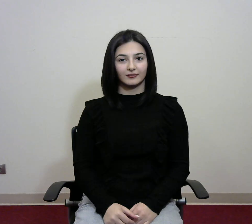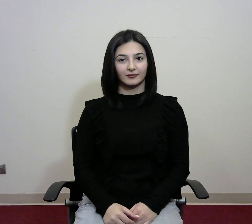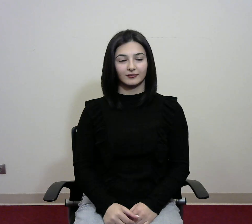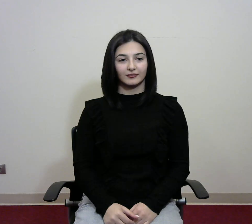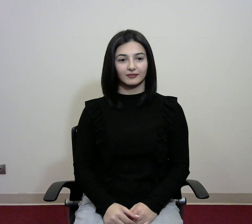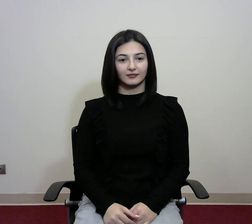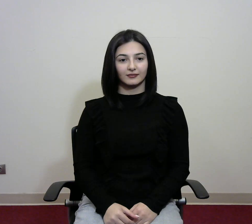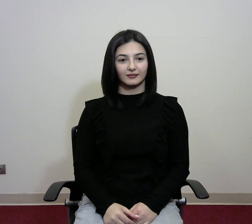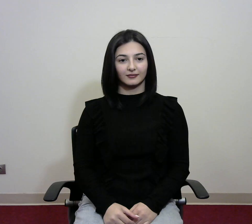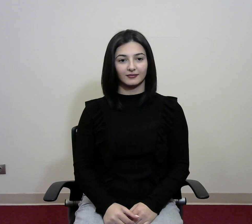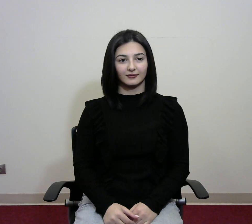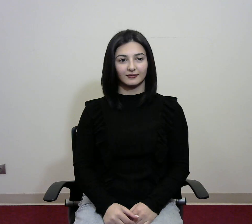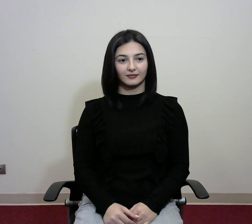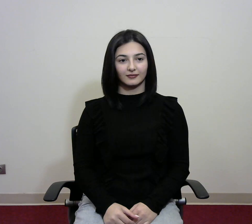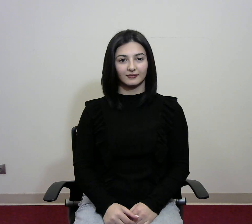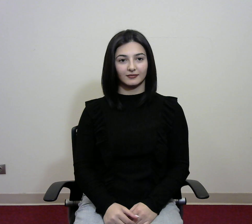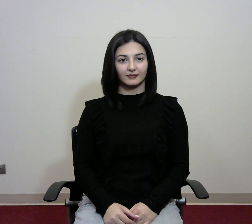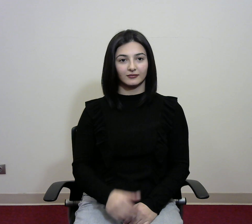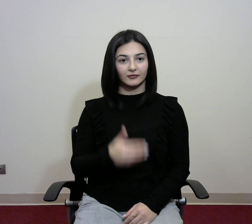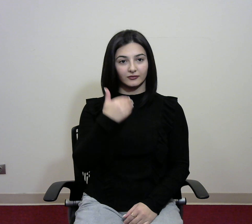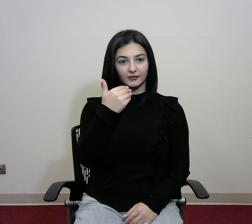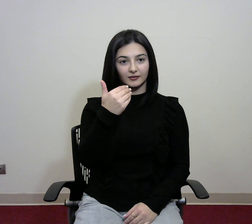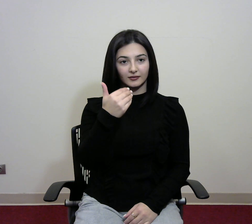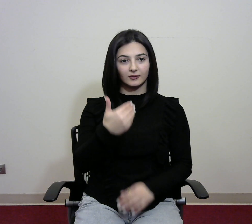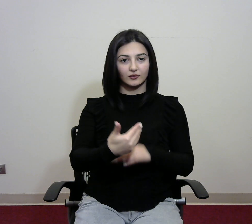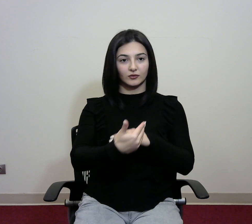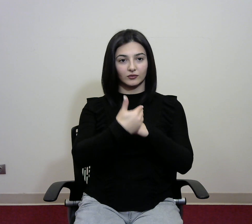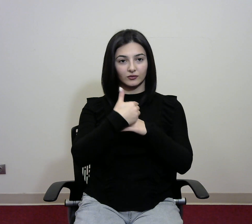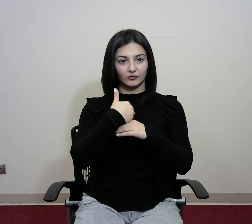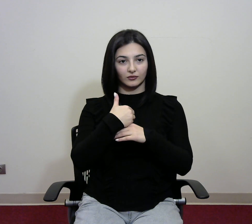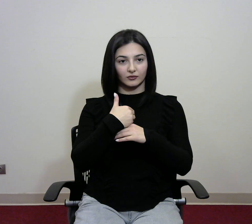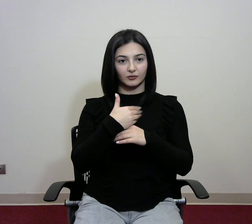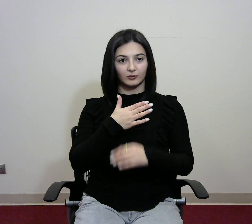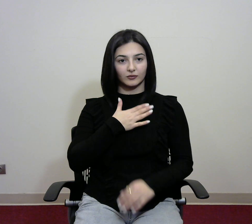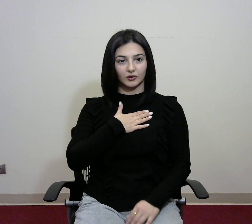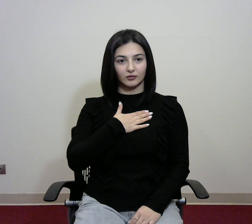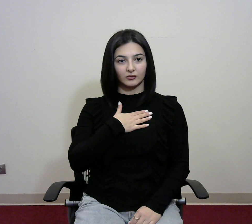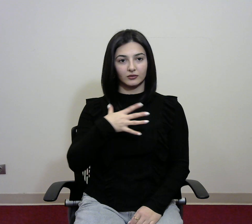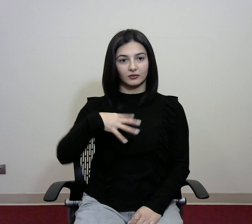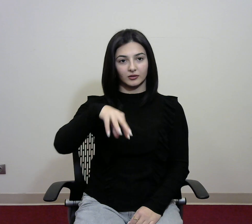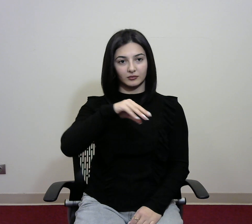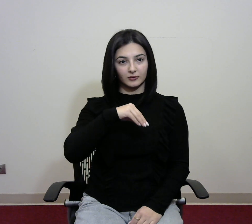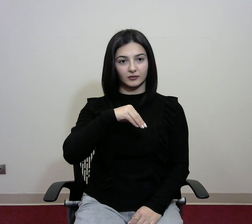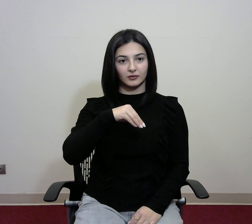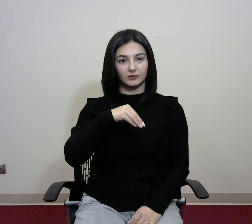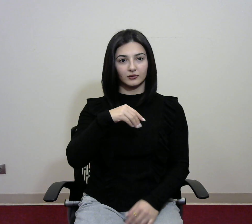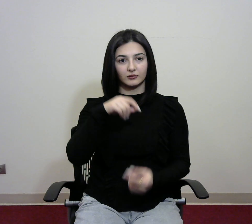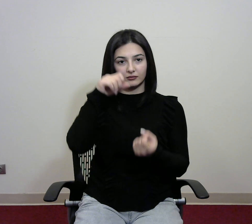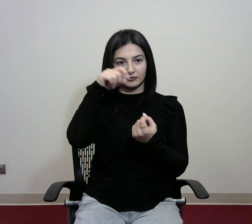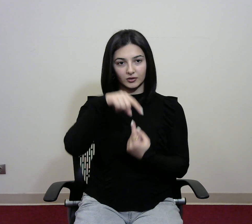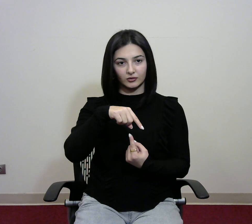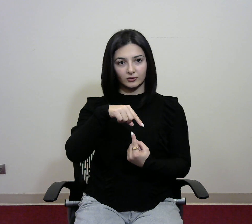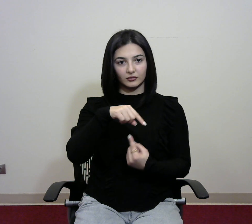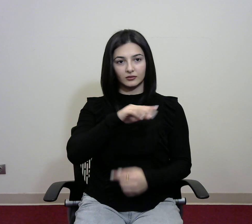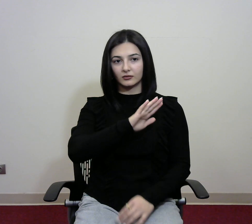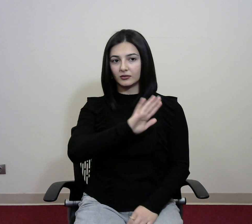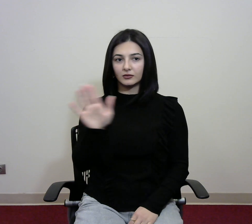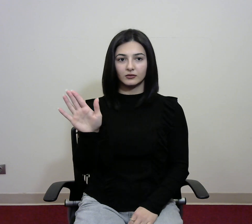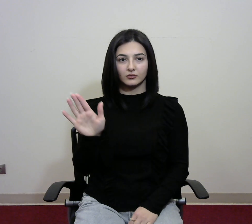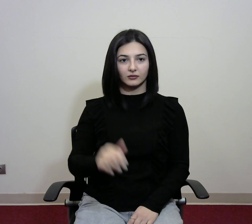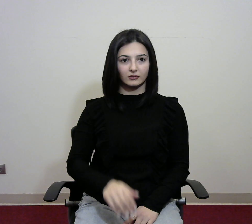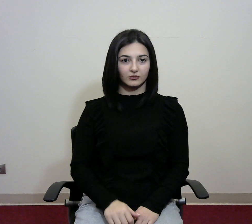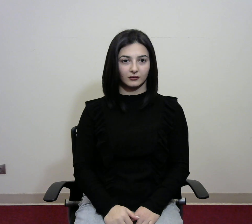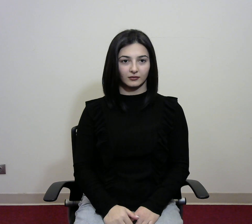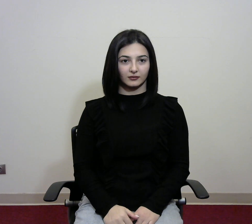Sizin müraciətiniz bizə uyğun deyildir